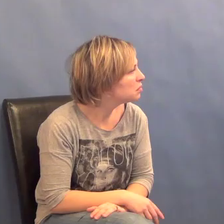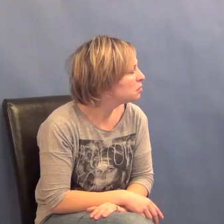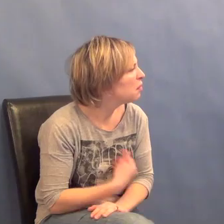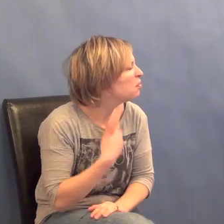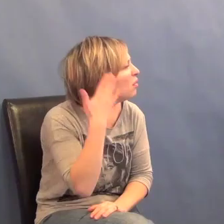Nie znam.